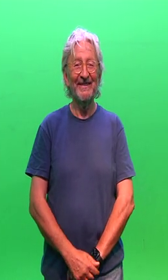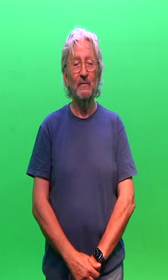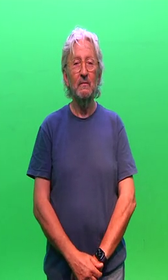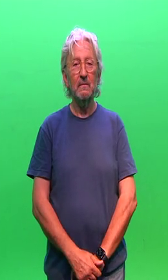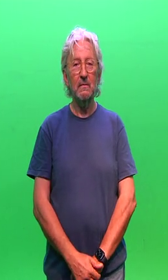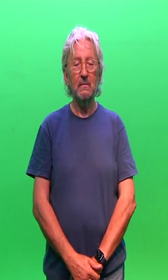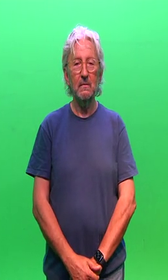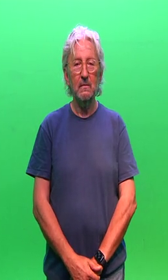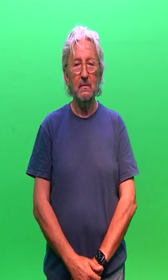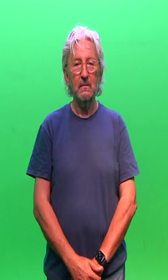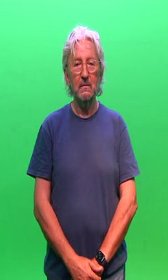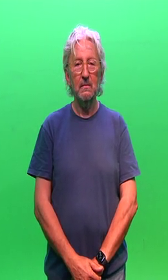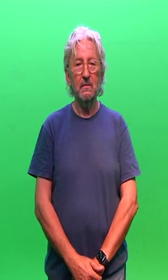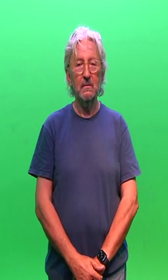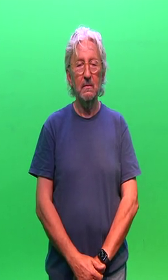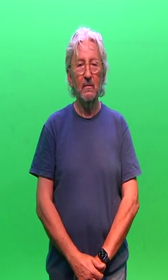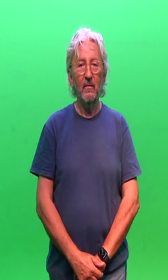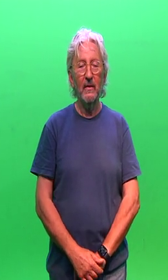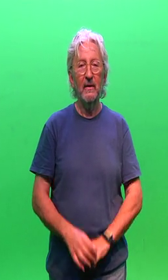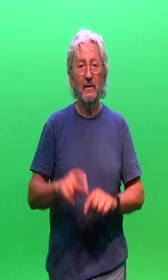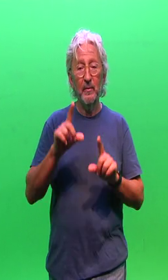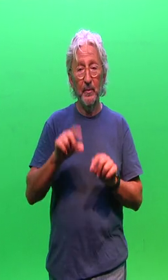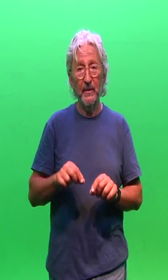Tinc els dos peus inflats.